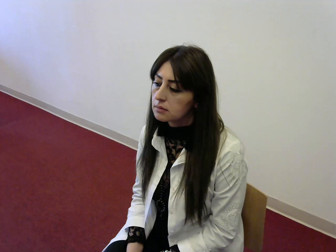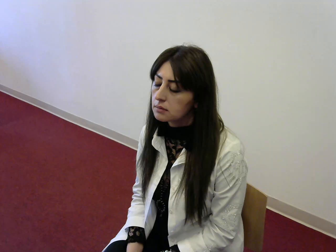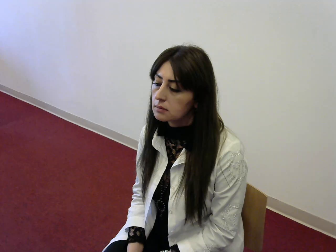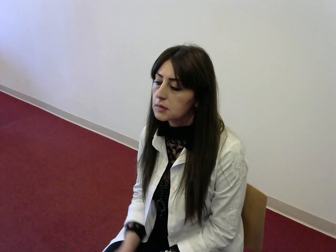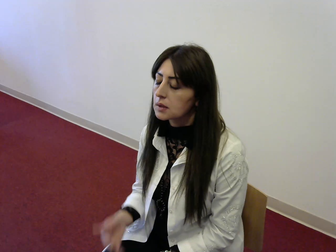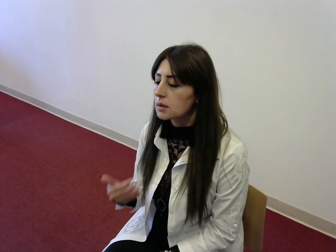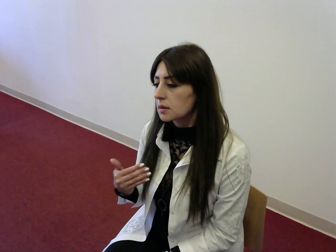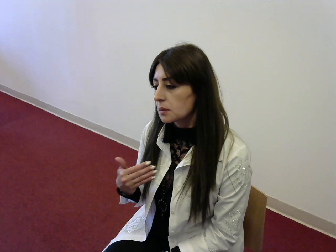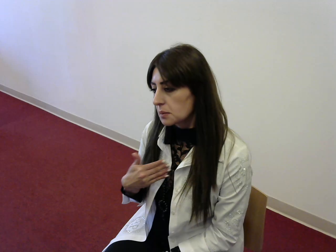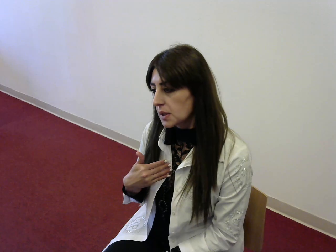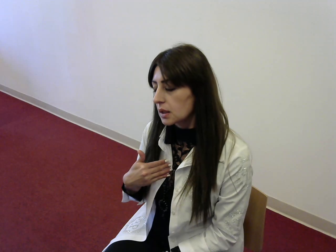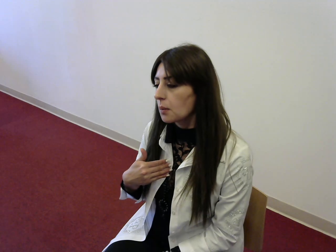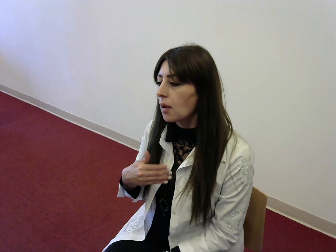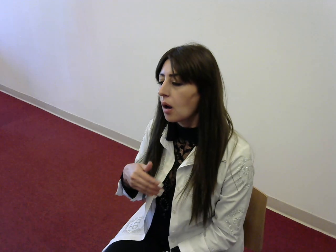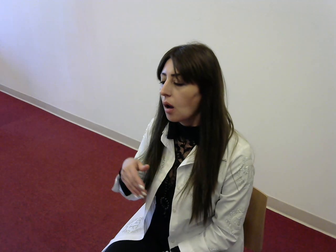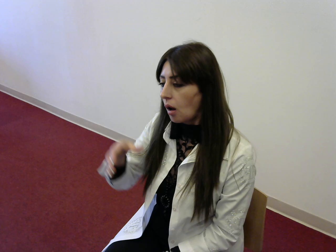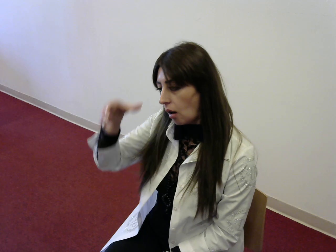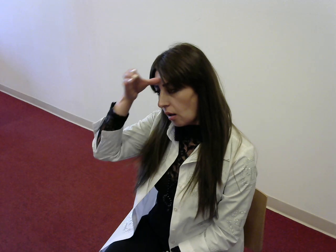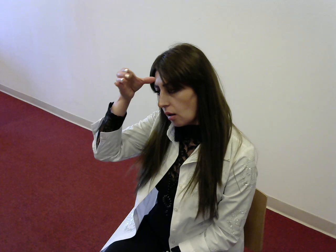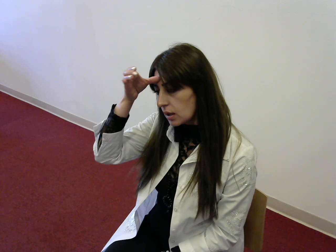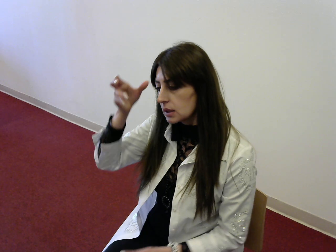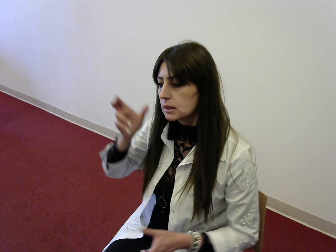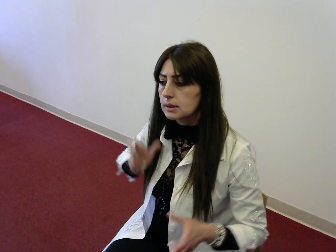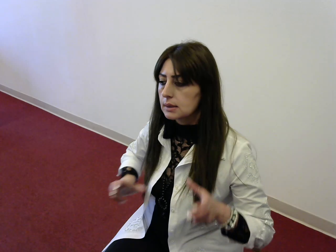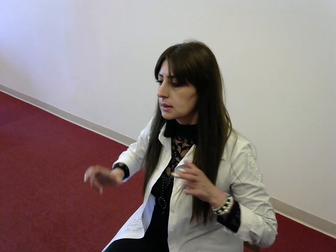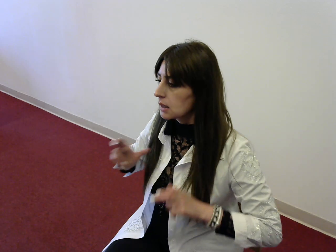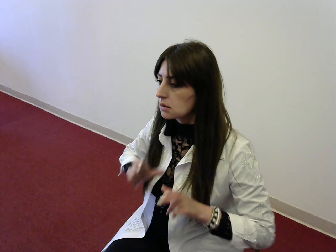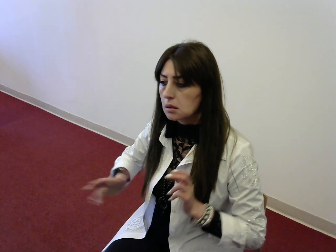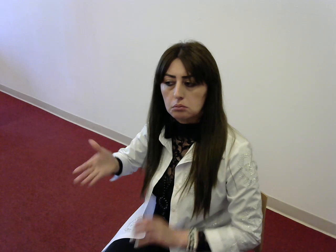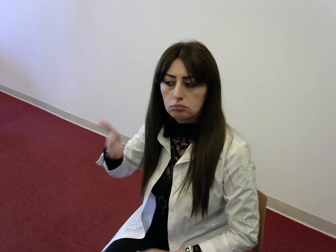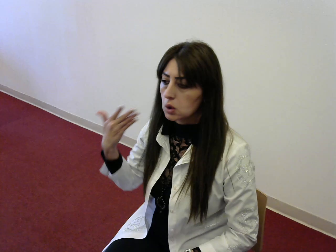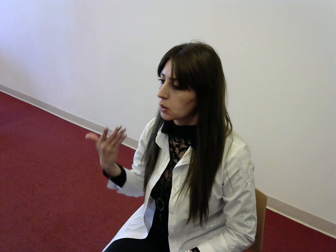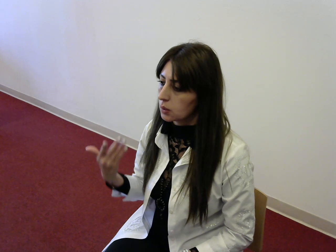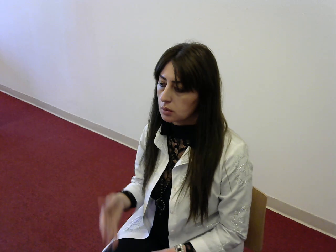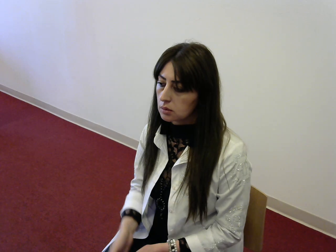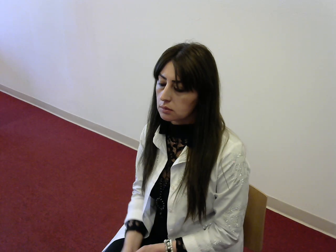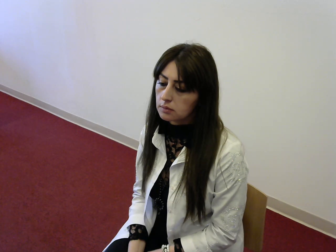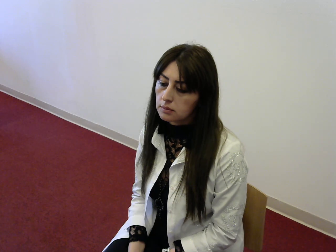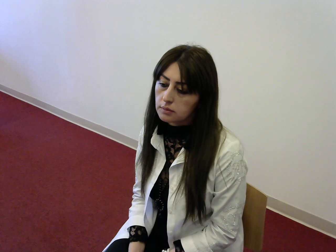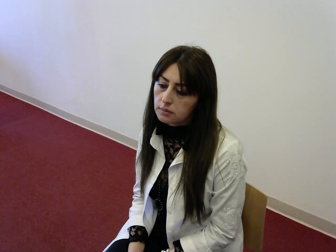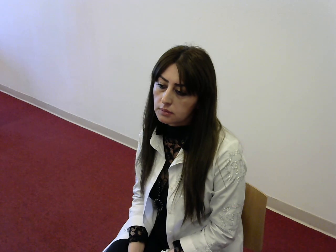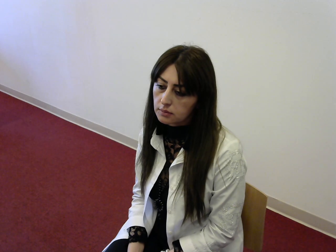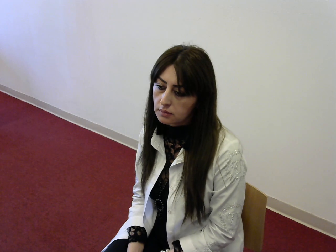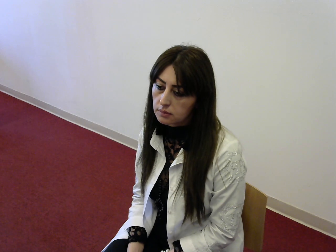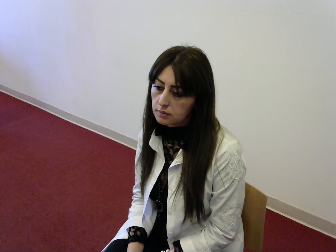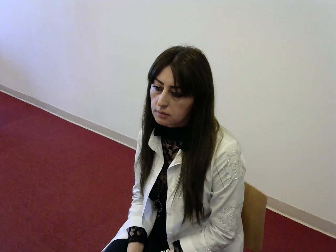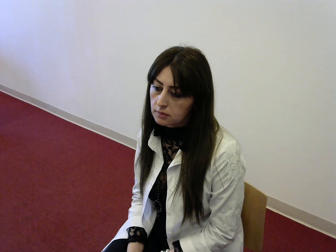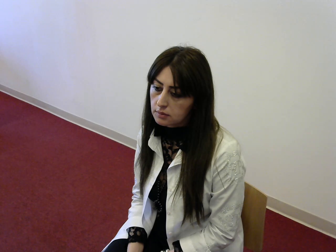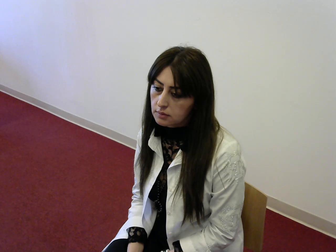Mənim ali təhsilim yoxdur